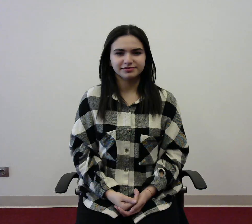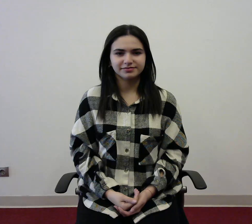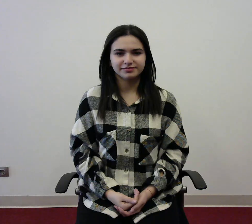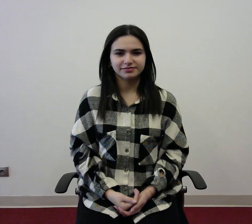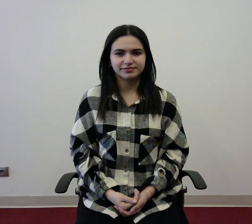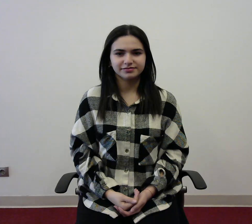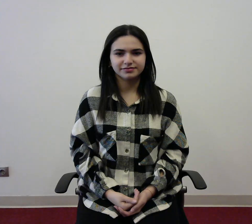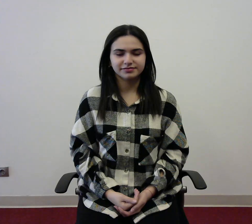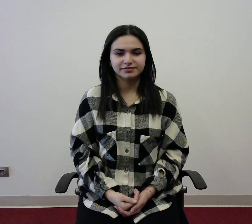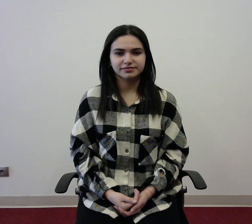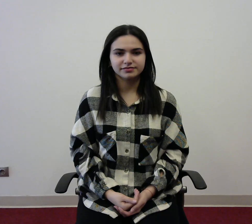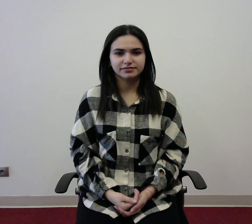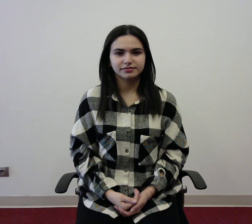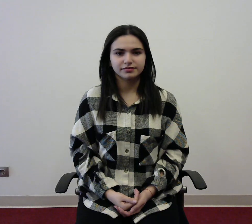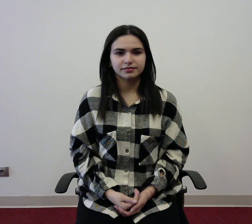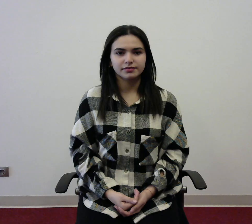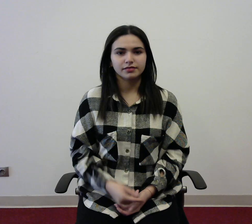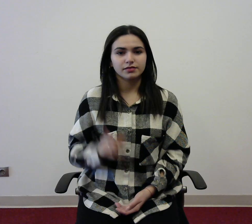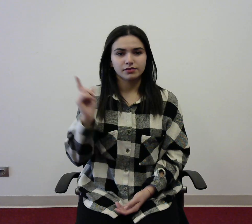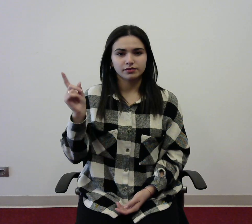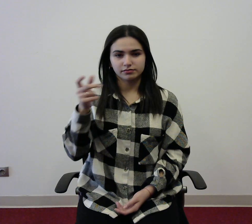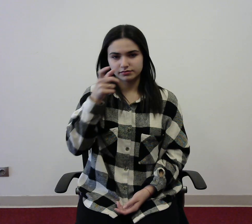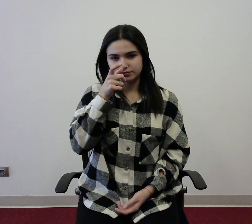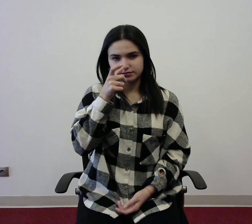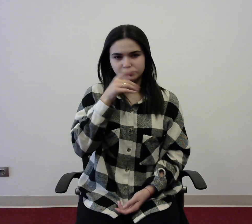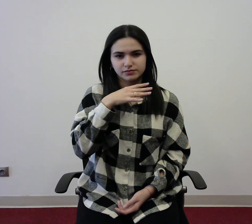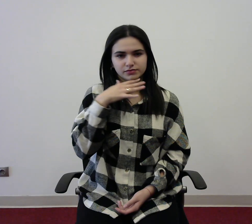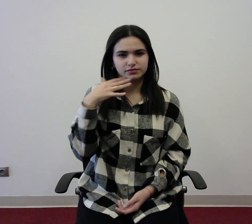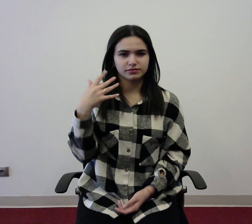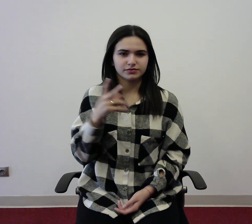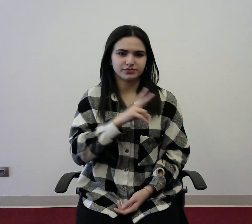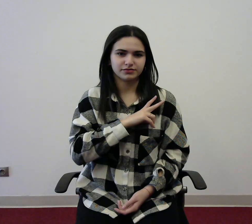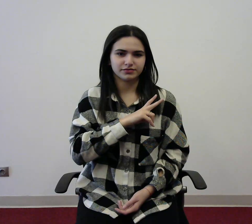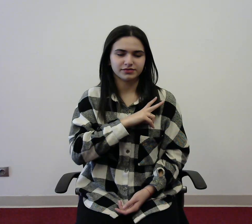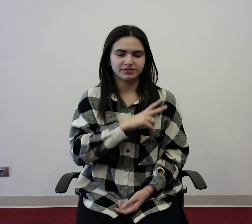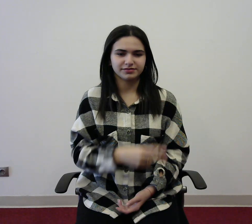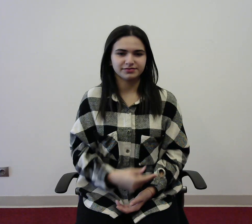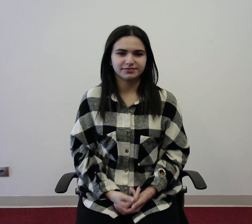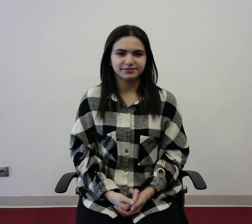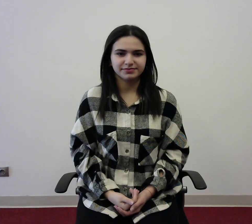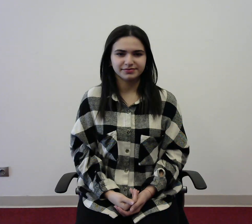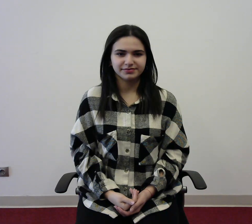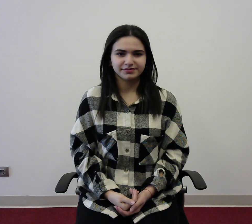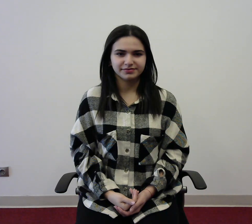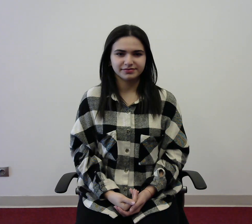O itləri çox sevir